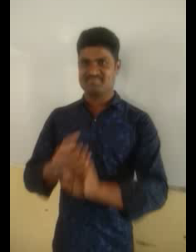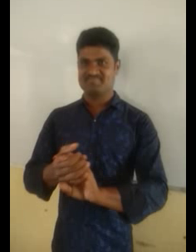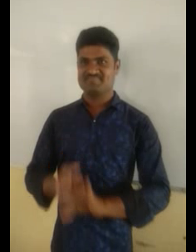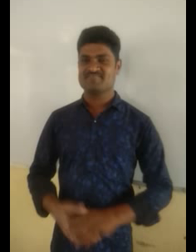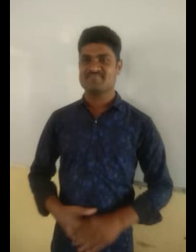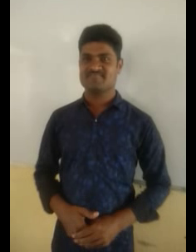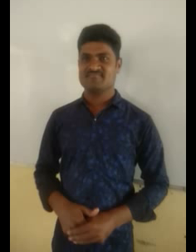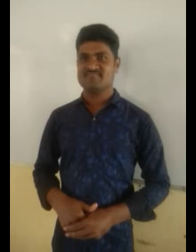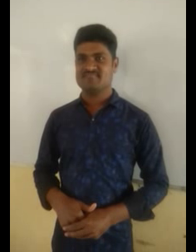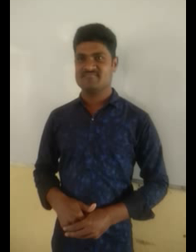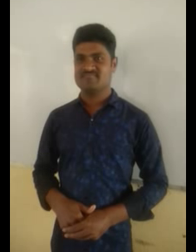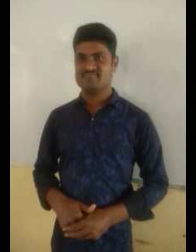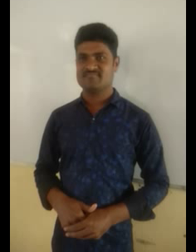i promise